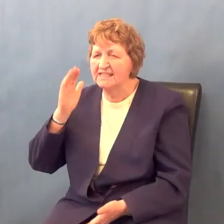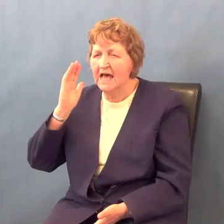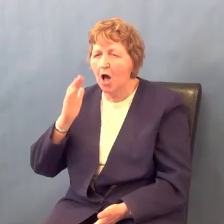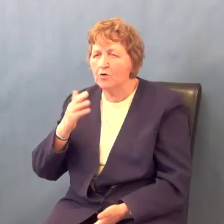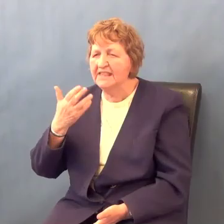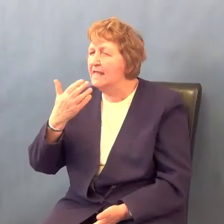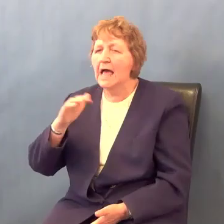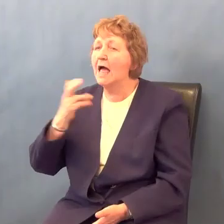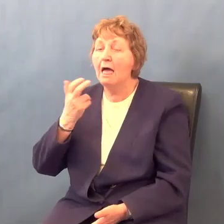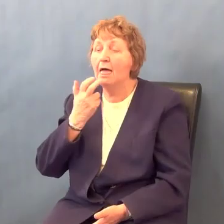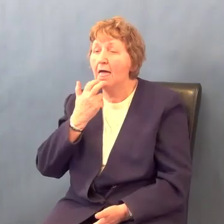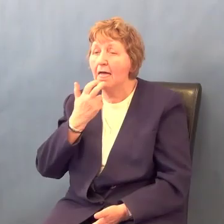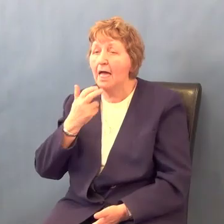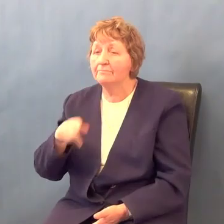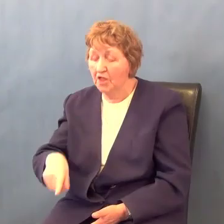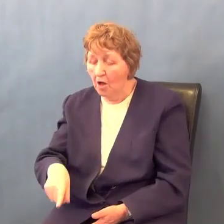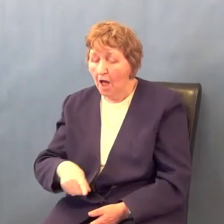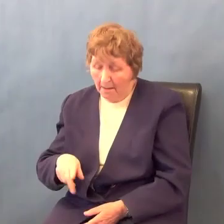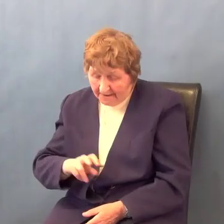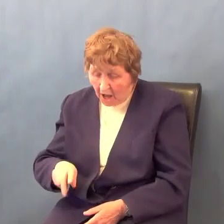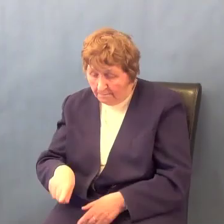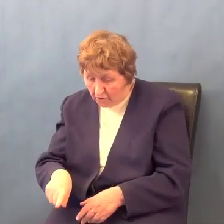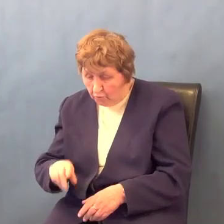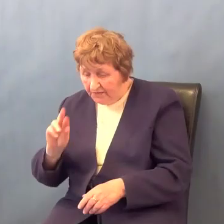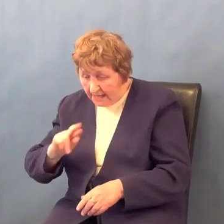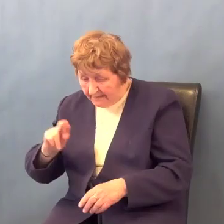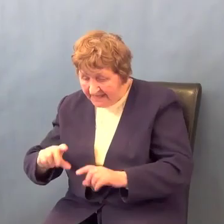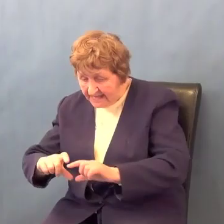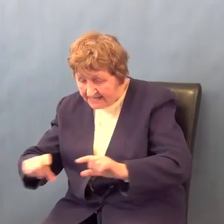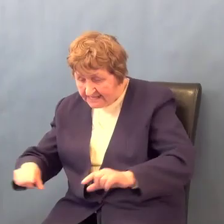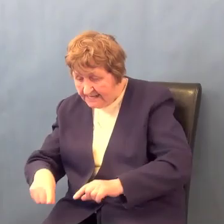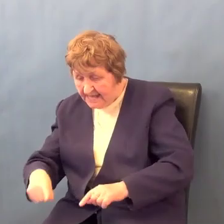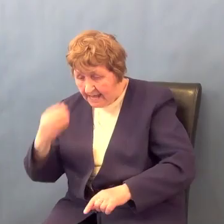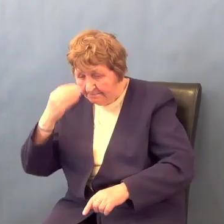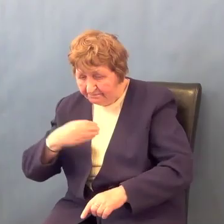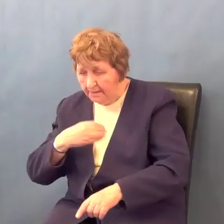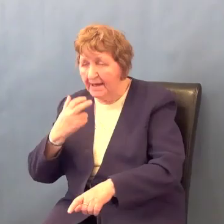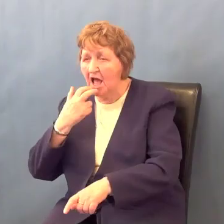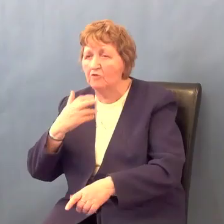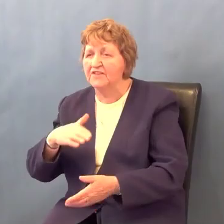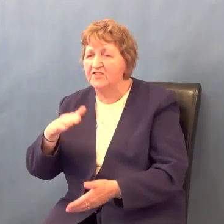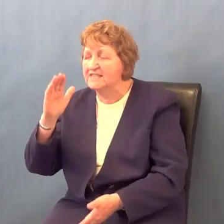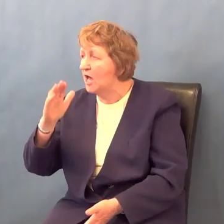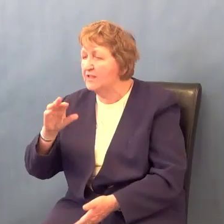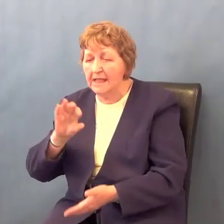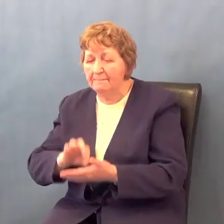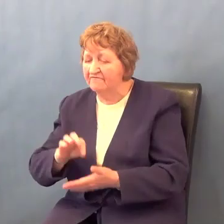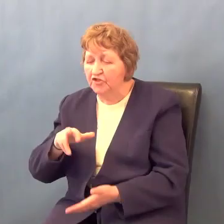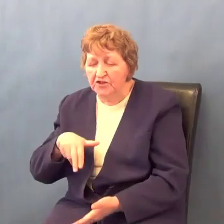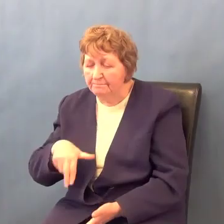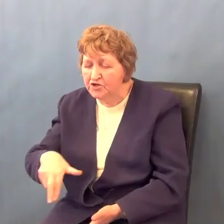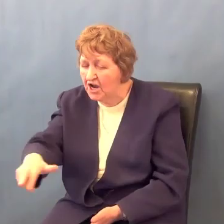Na niebieskim znaku widać znak prądu i on uprzedza, że to jest prąd wysokiego napięcia i nie wolno tamtędy przechodzić.